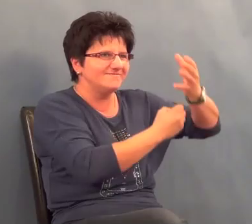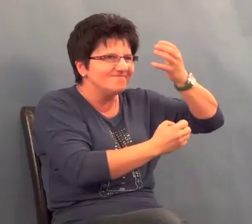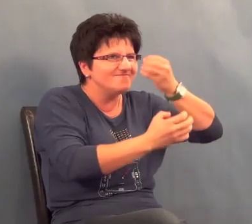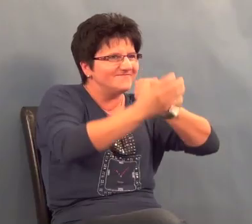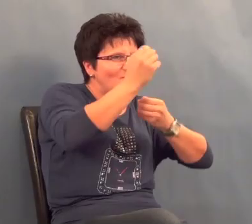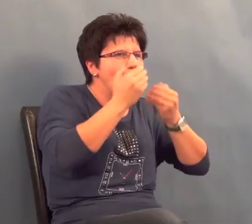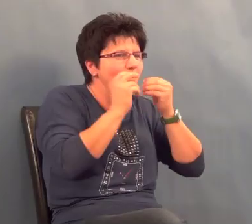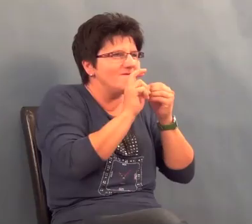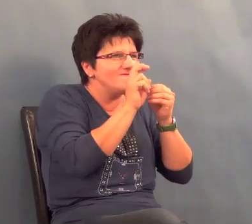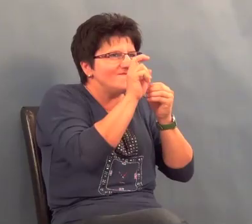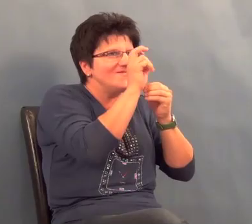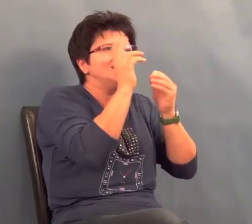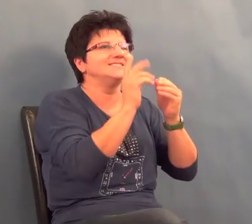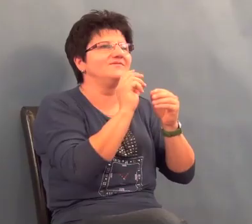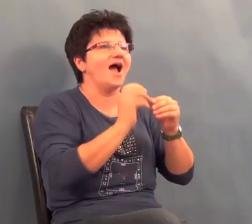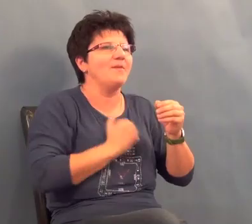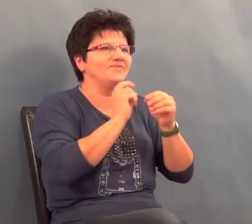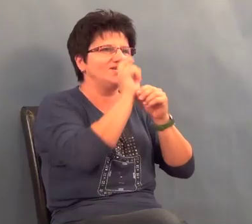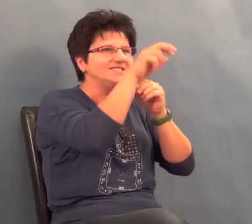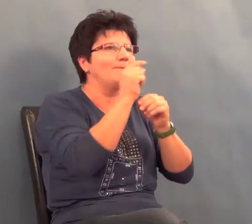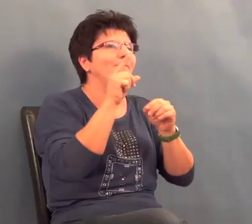Kot wchodzi po rynnie po to, żeby wejść na górę do ptaszka.